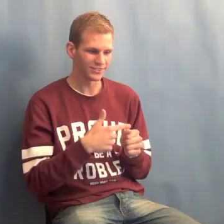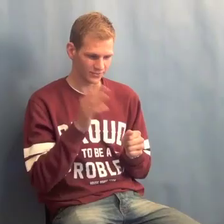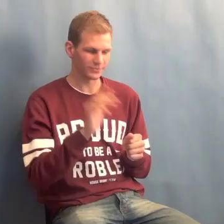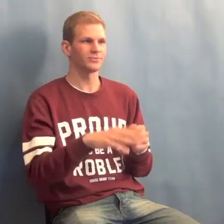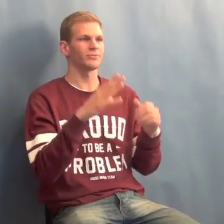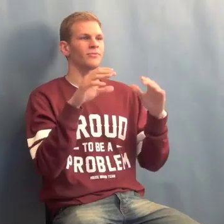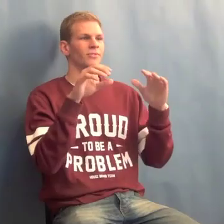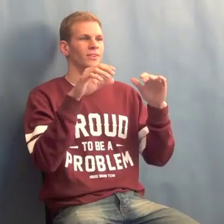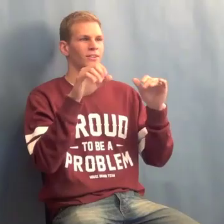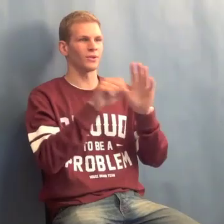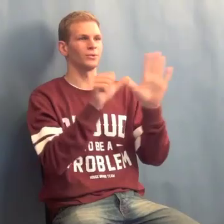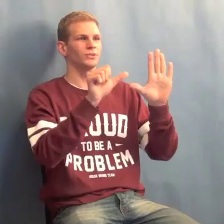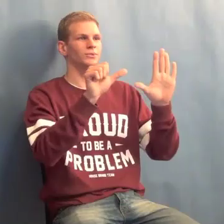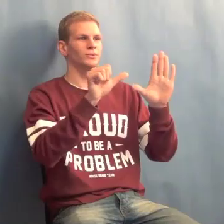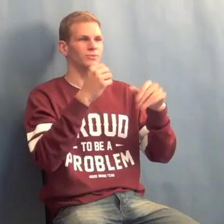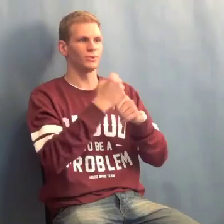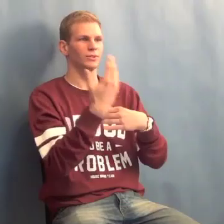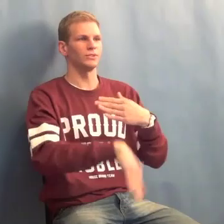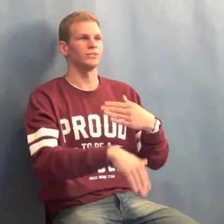No dobra, pracuję do szóstej.